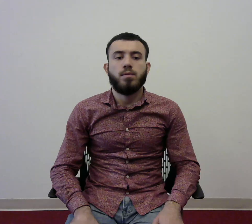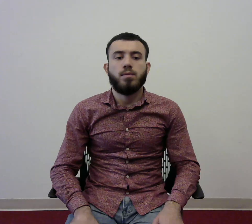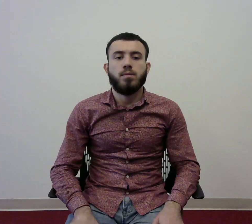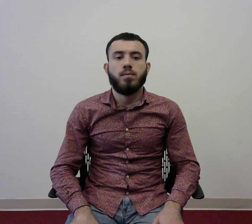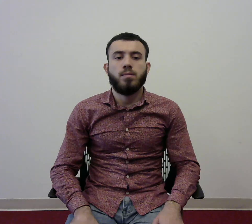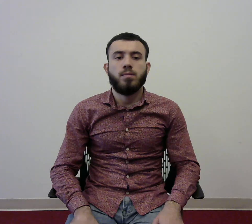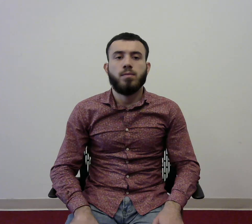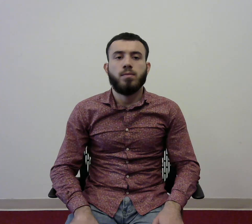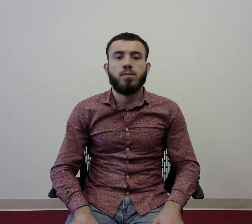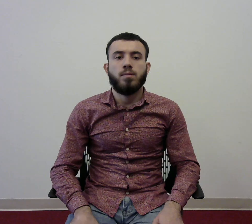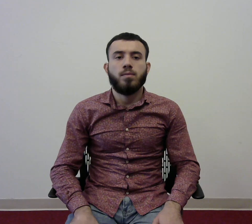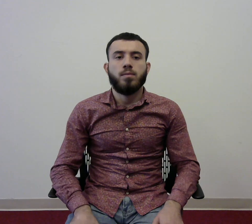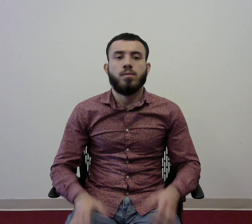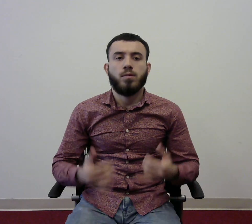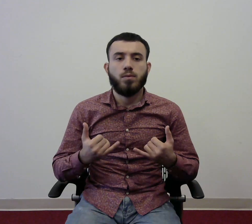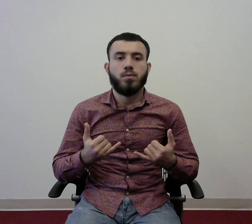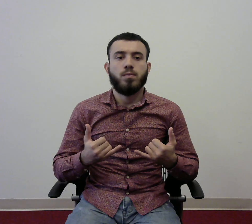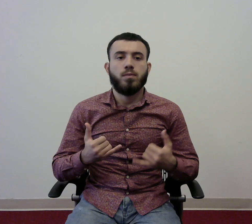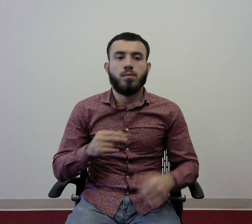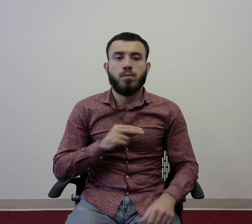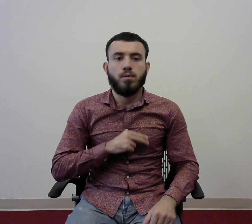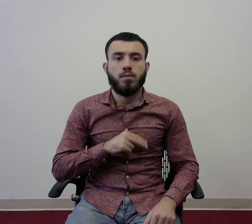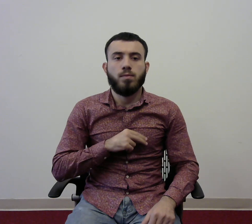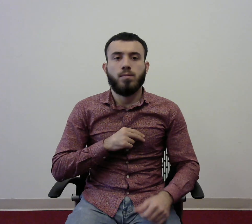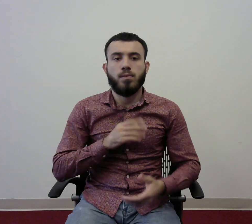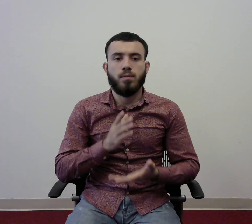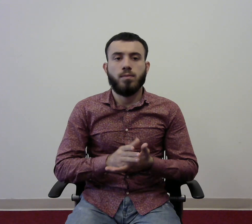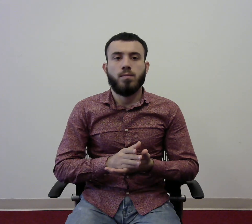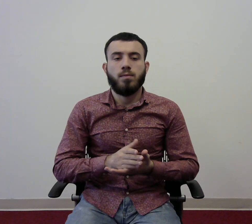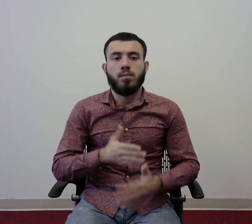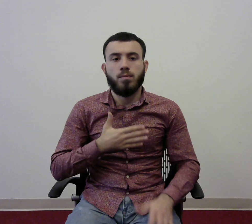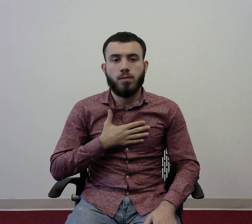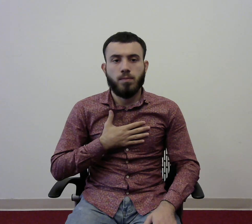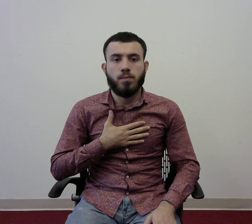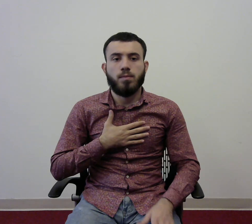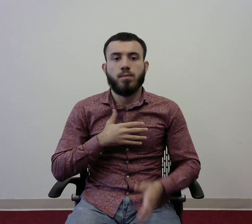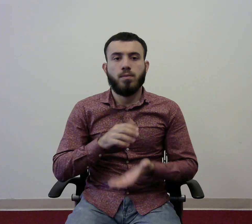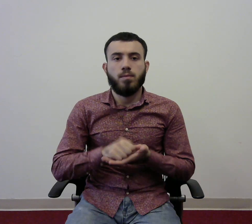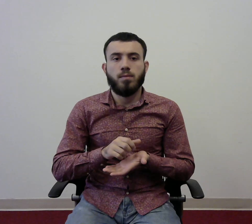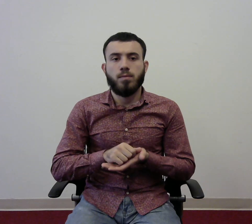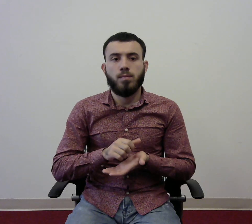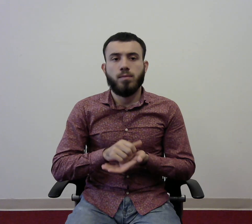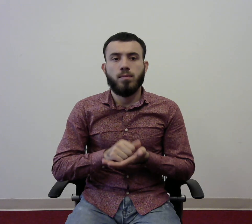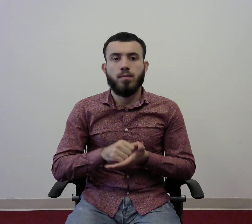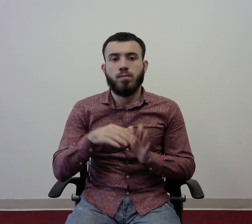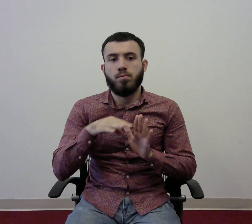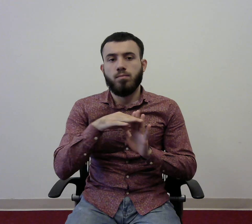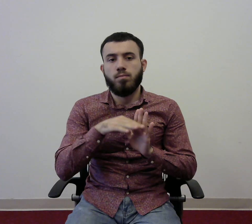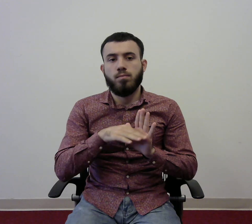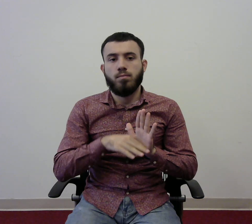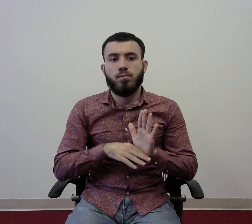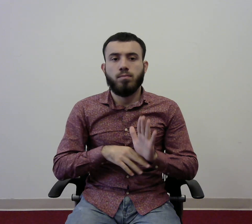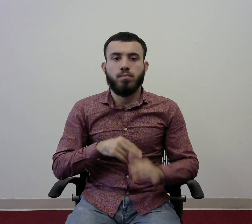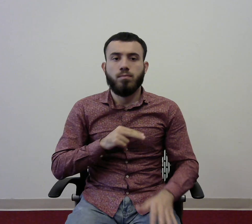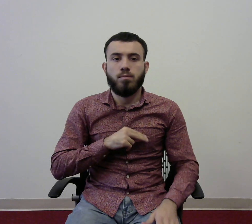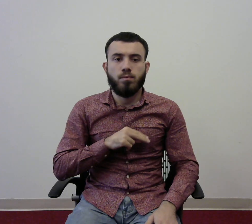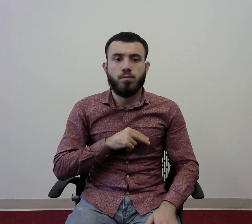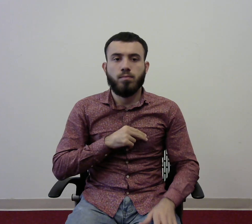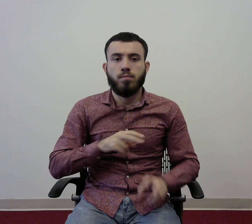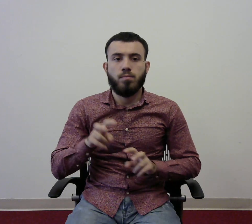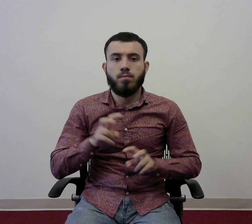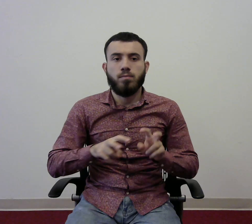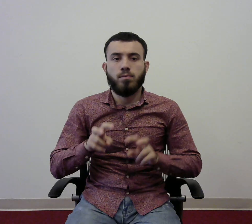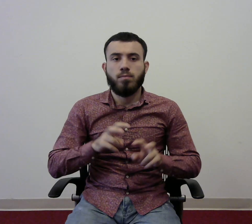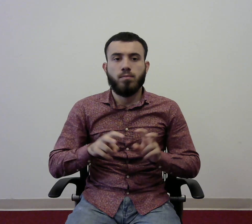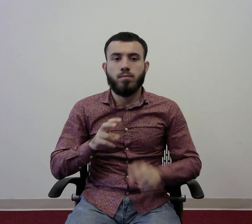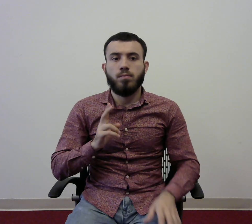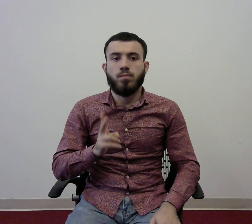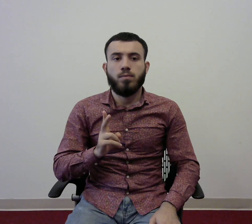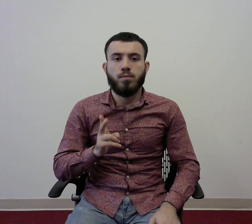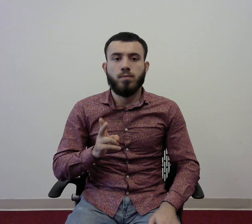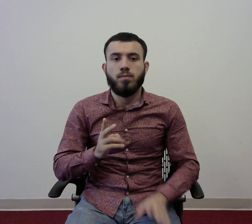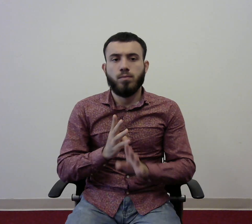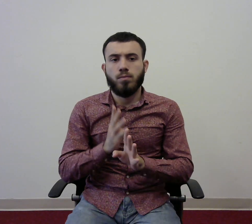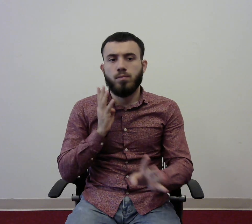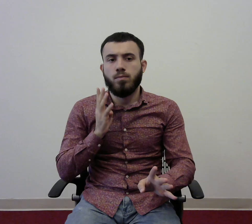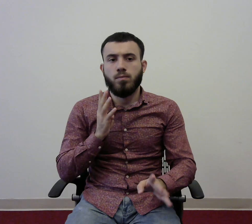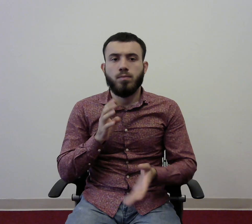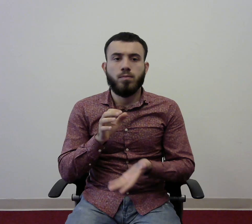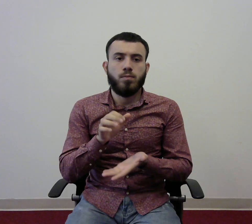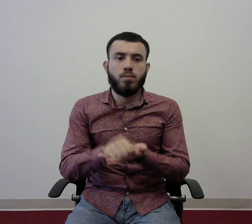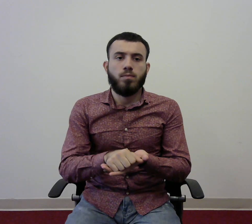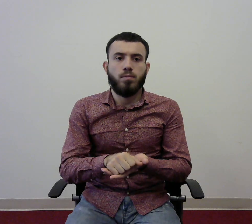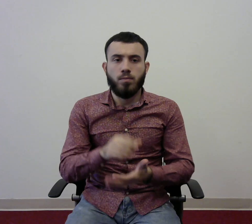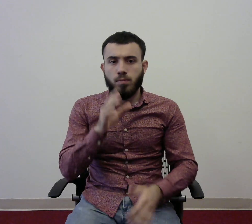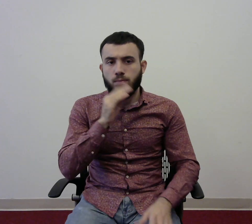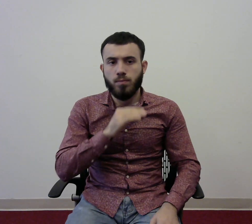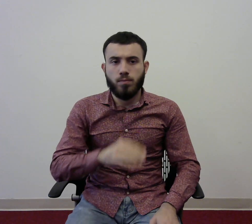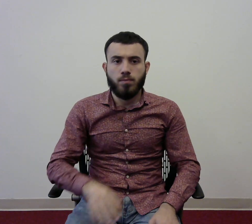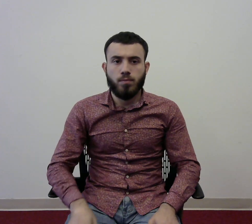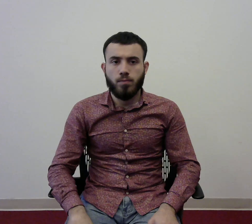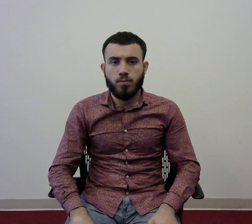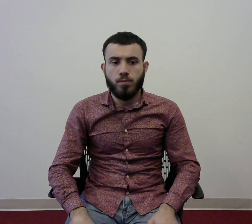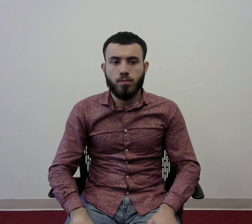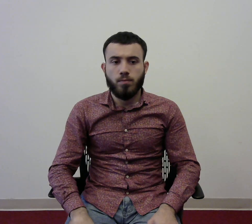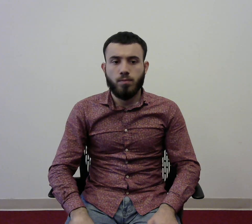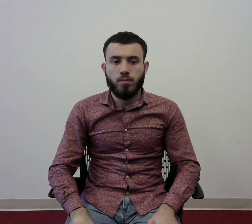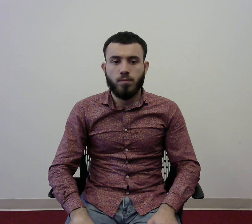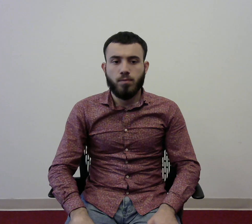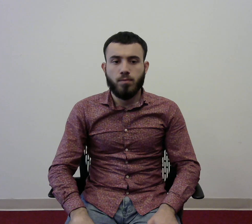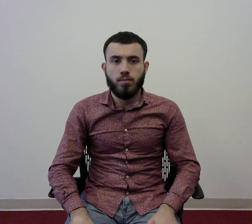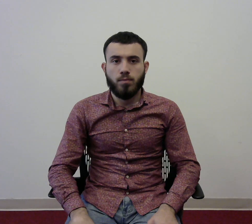İndi işim var, mən Məşğulluq sistemində iş axtaran kimi növbə tuta bilərəmmi?